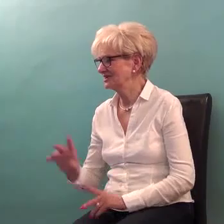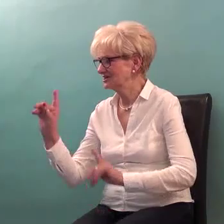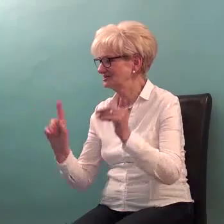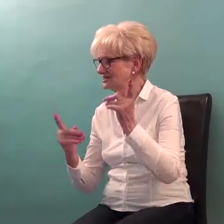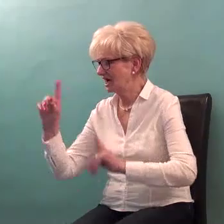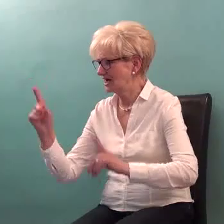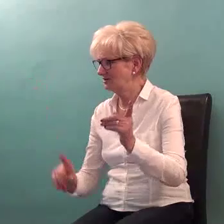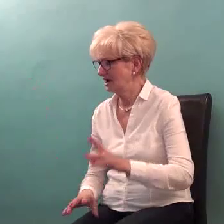Działka.